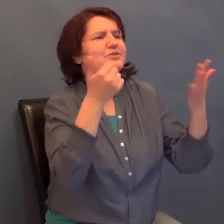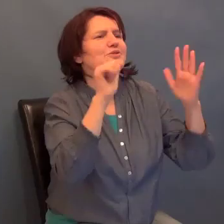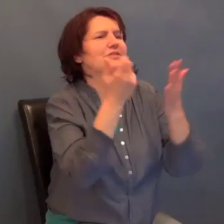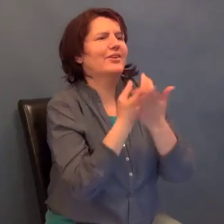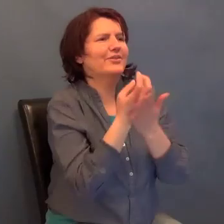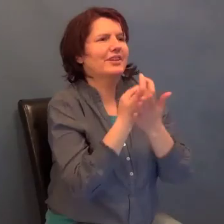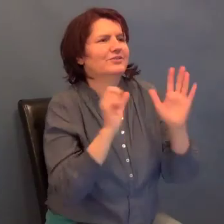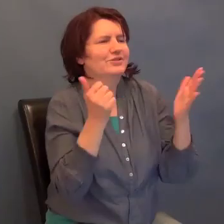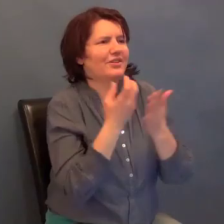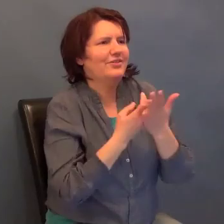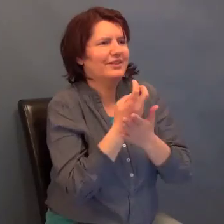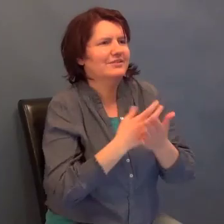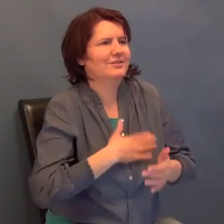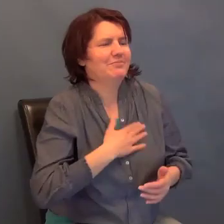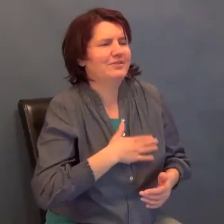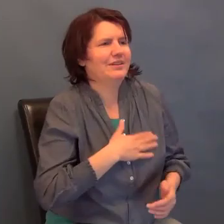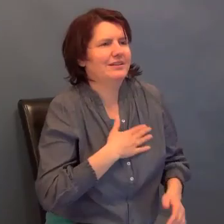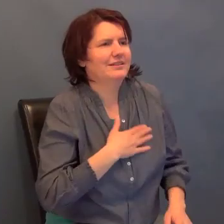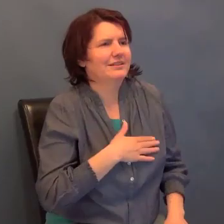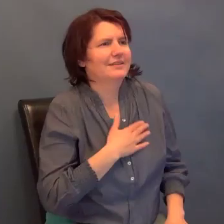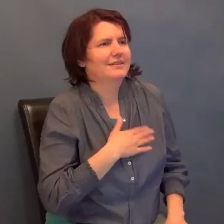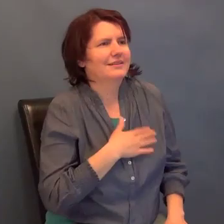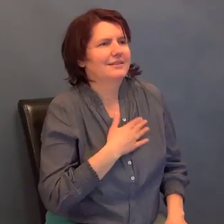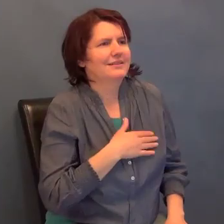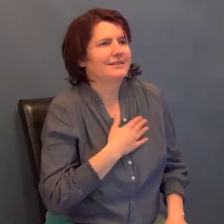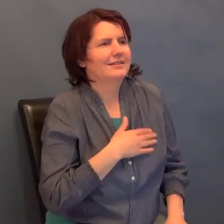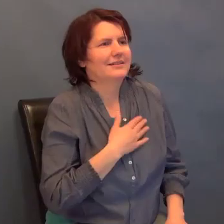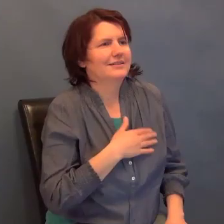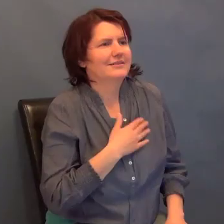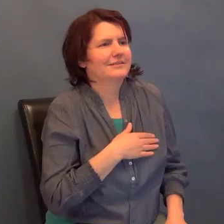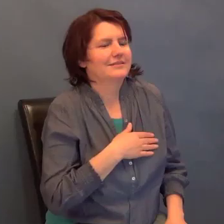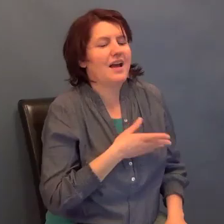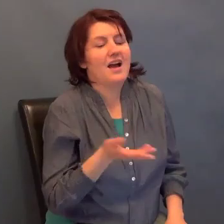Szóstego lutego, szóstego lutego w sobotę.